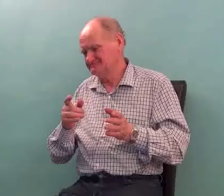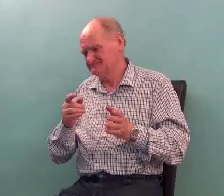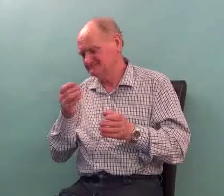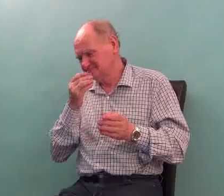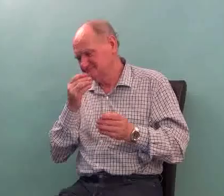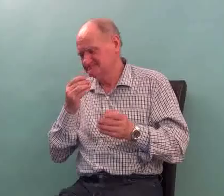Jem.